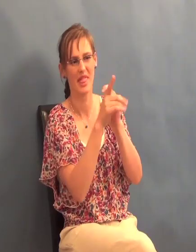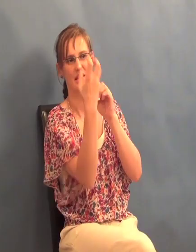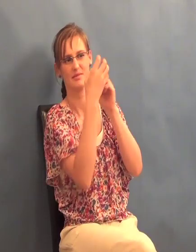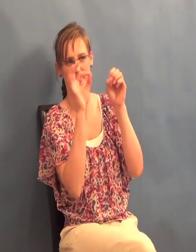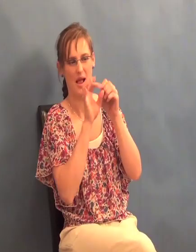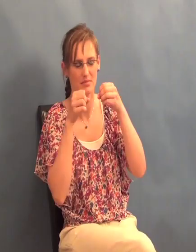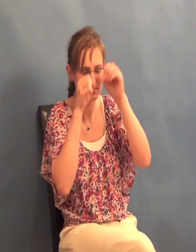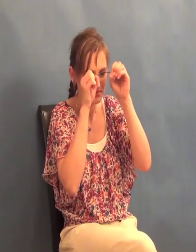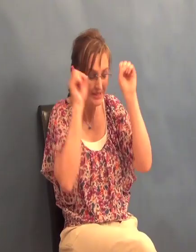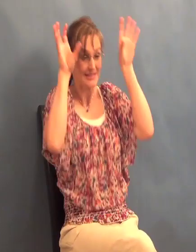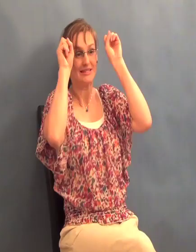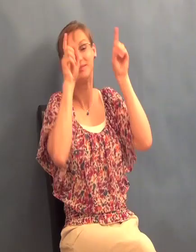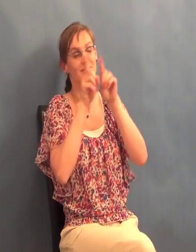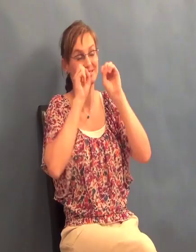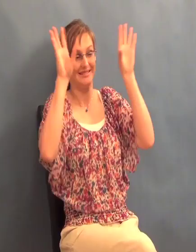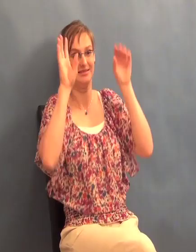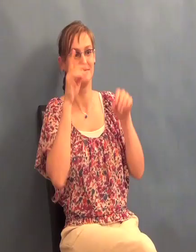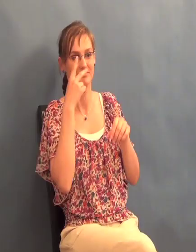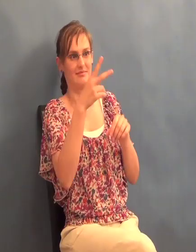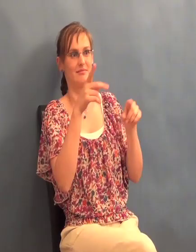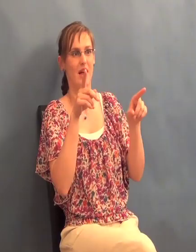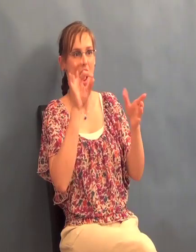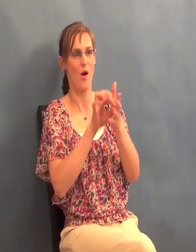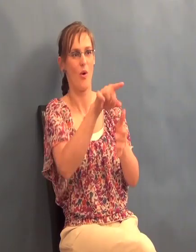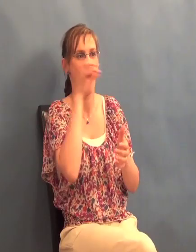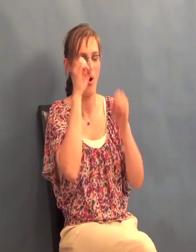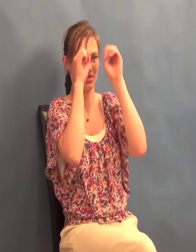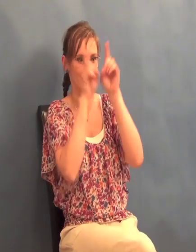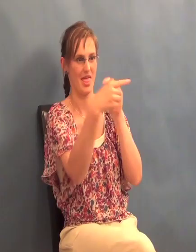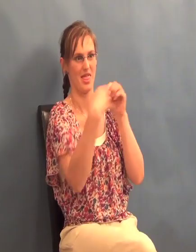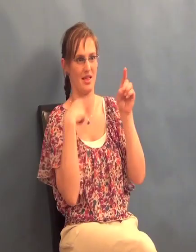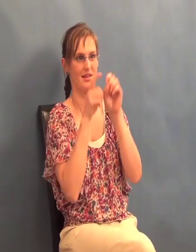Ptak patrzy przez lornetkę, przestraszył się, włosy stanęły dęba! Widzi, że kot tak samo patrzy na niego przez lornetkę.